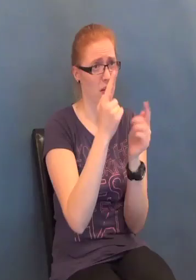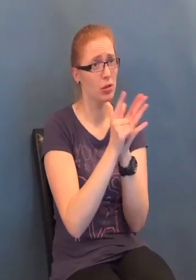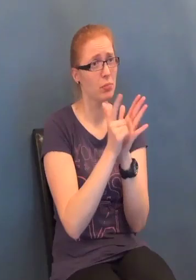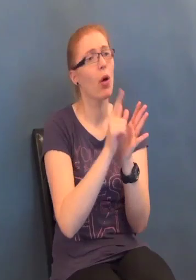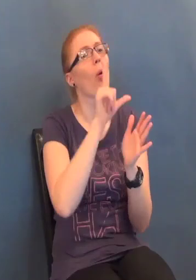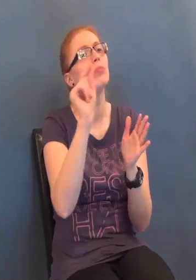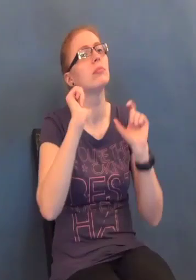Tylko jeden termin - siedemnastego?